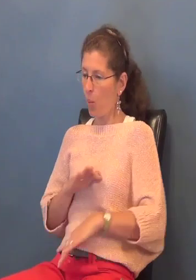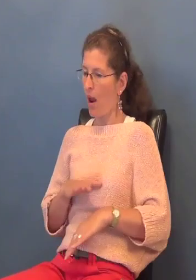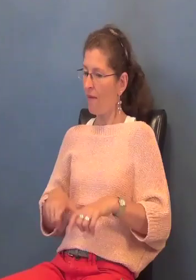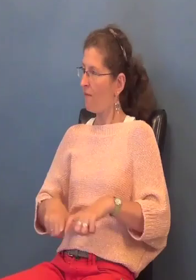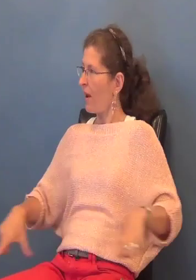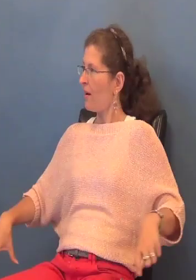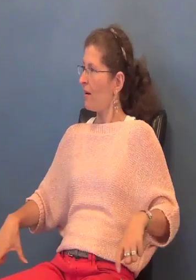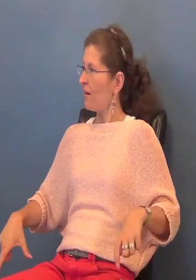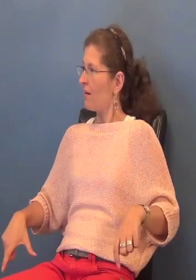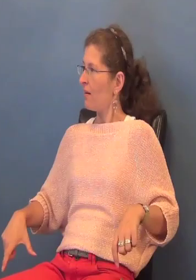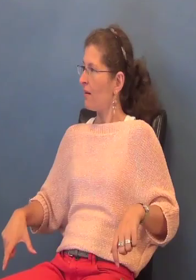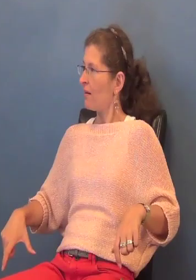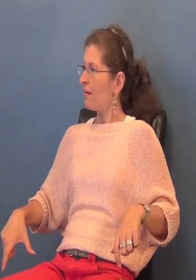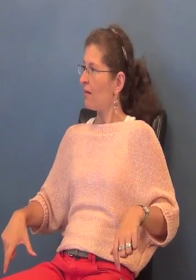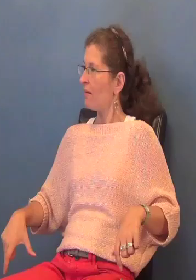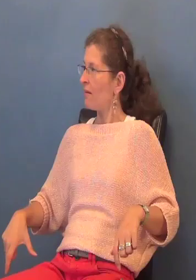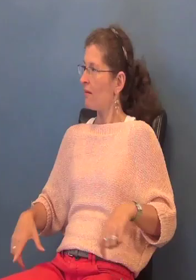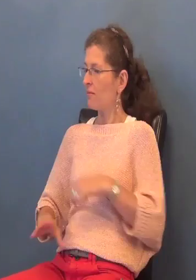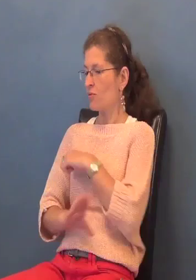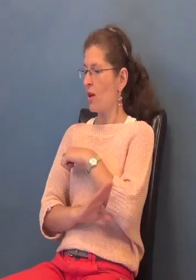To ławka...